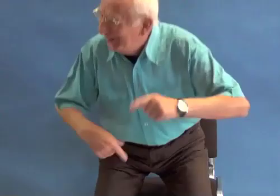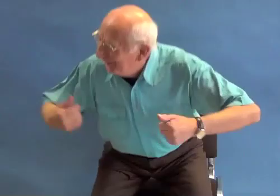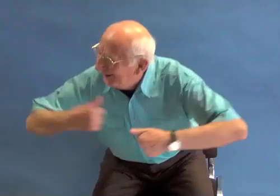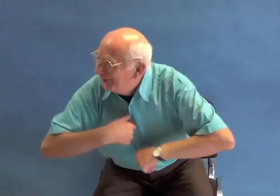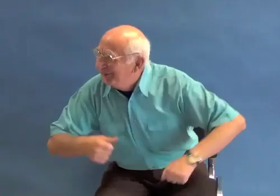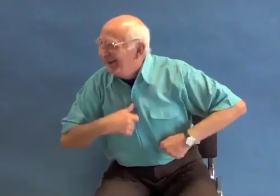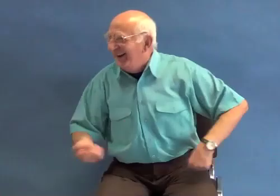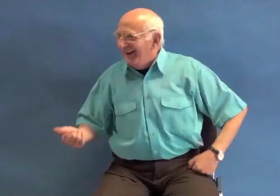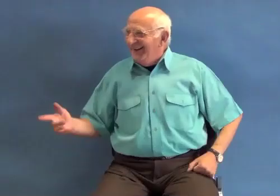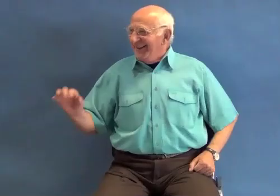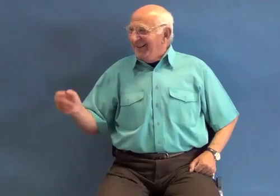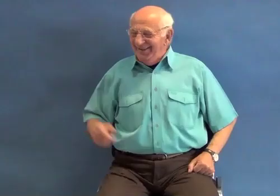Ubrać się normalnie.